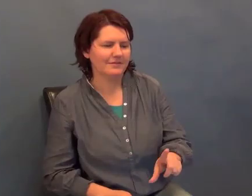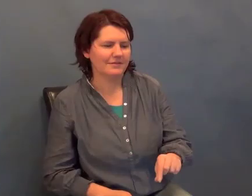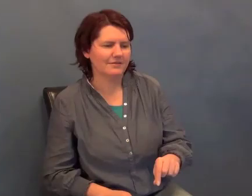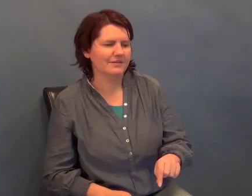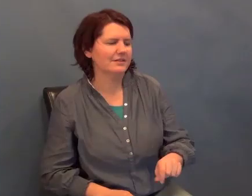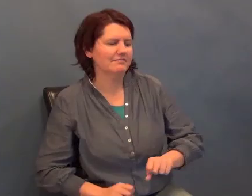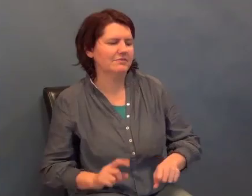Śpi...